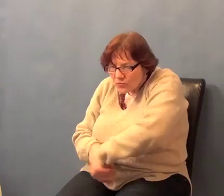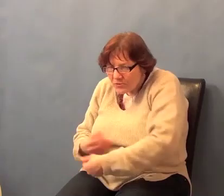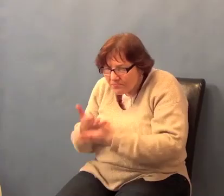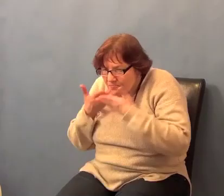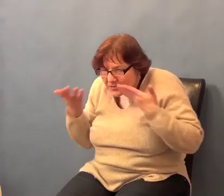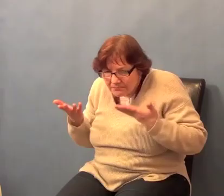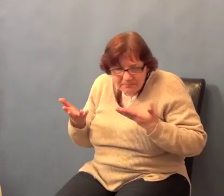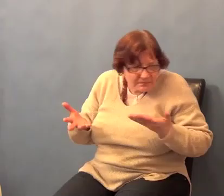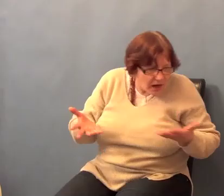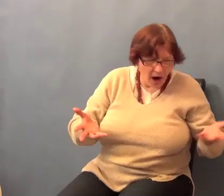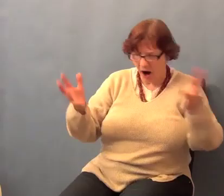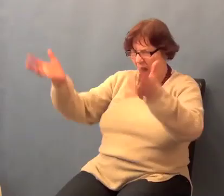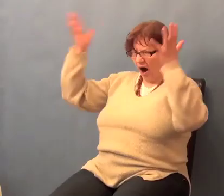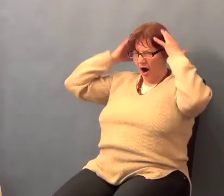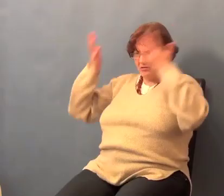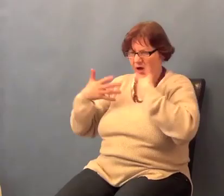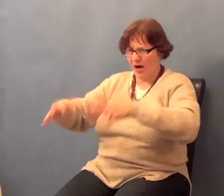Myszka zdziwiona, bo nie ma jabłek.